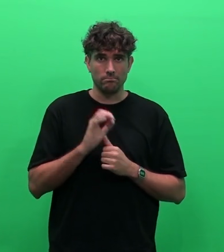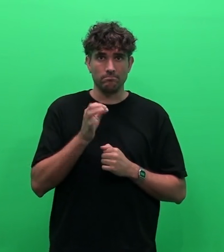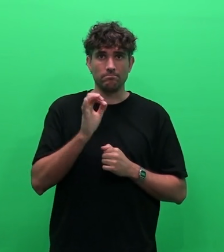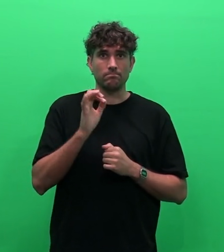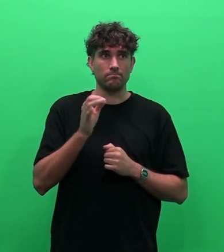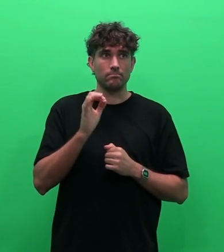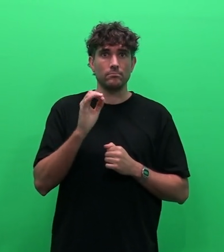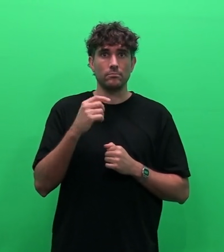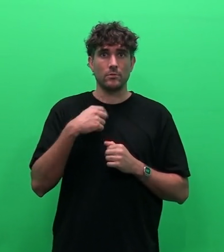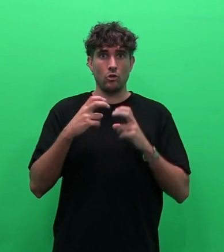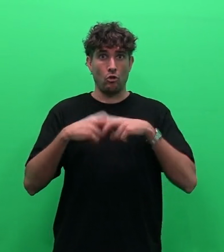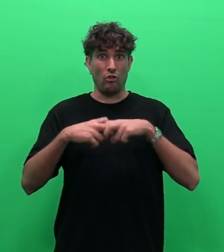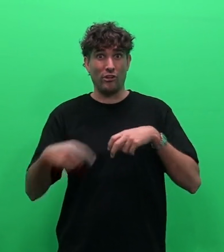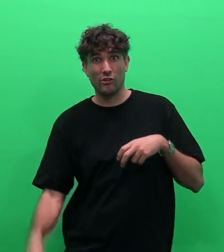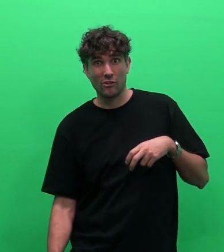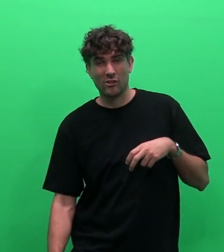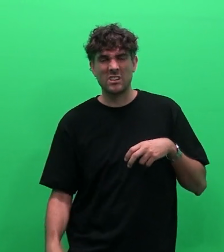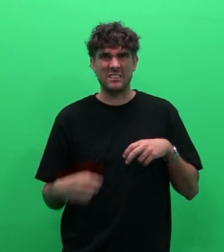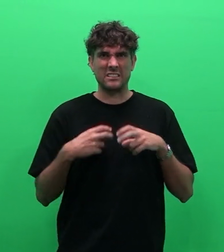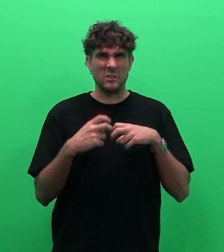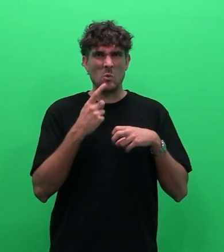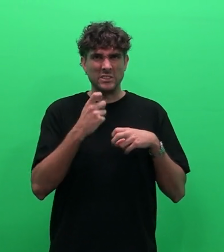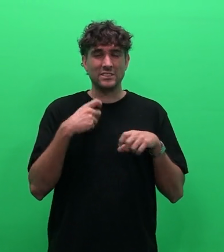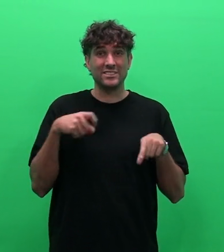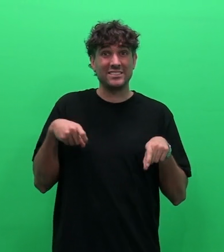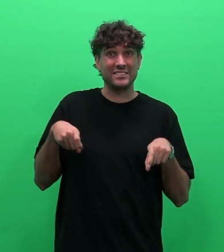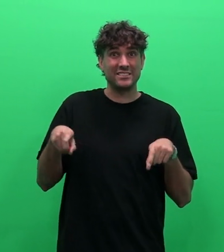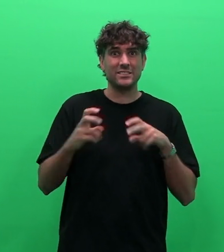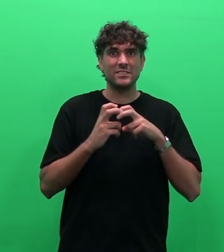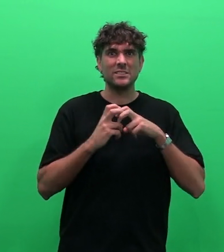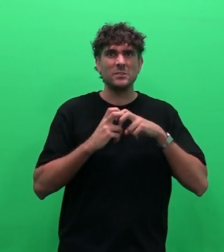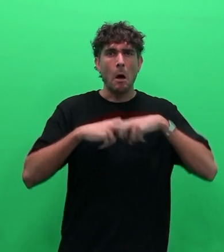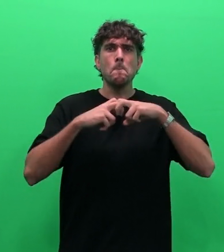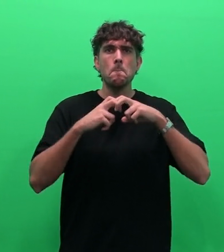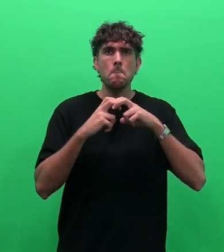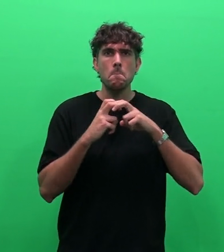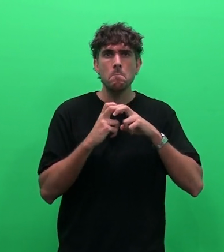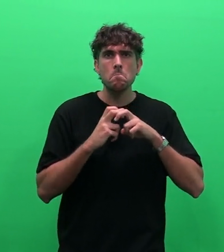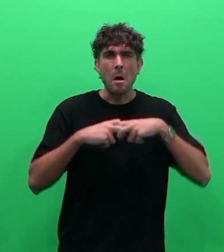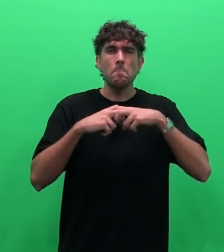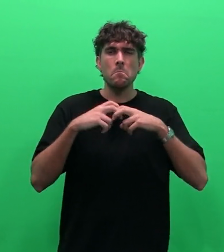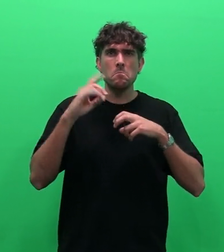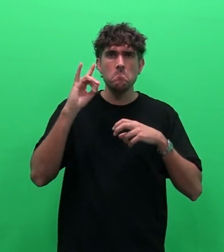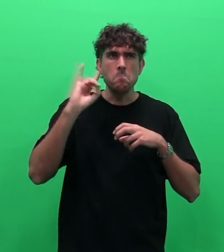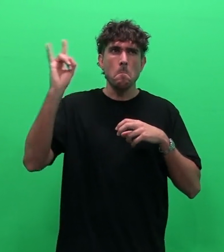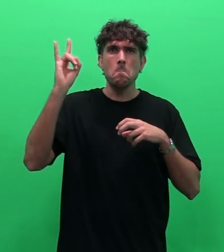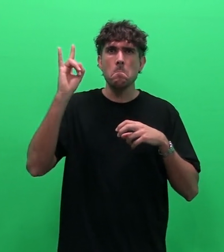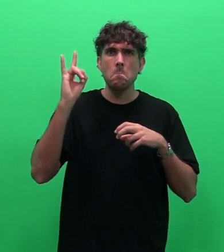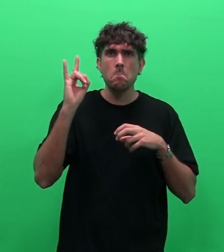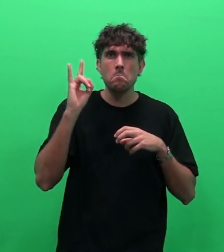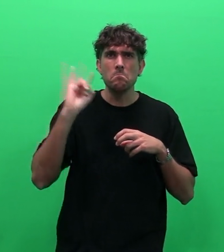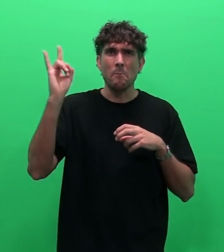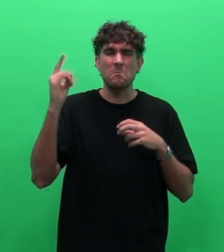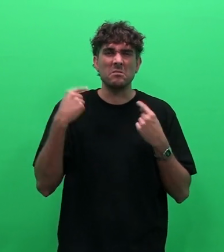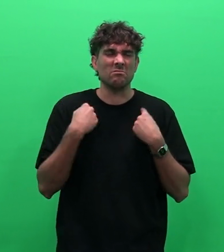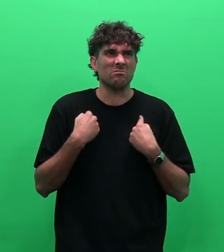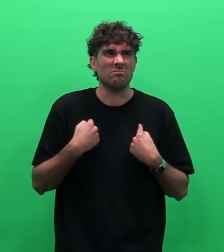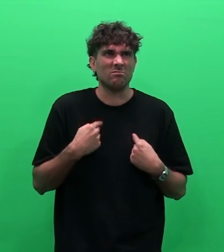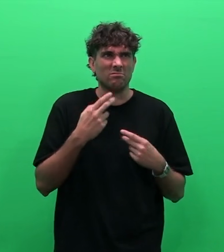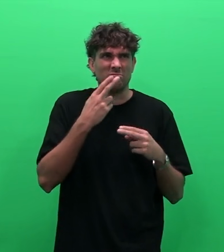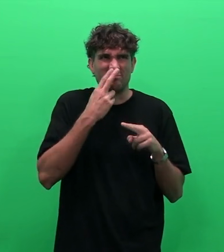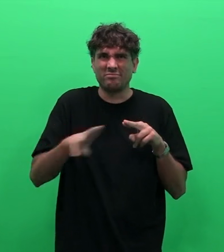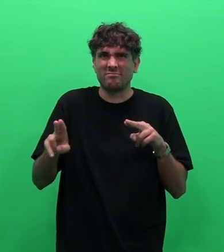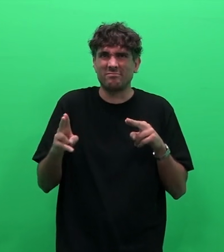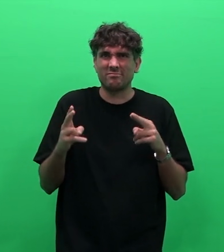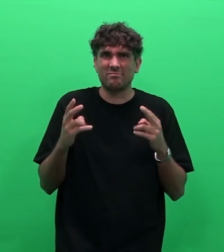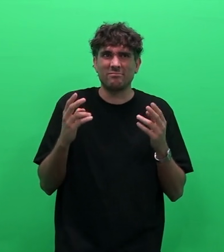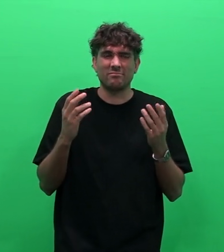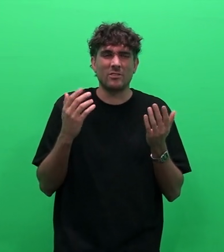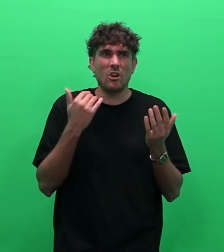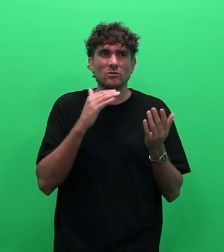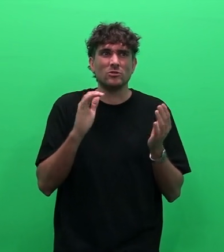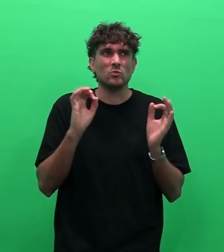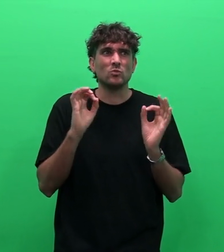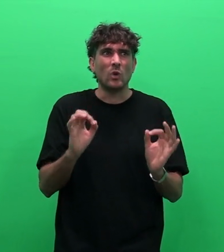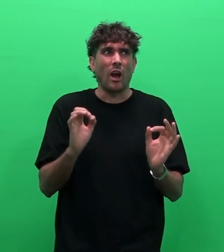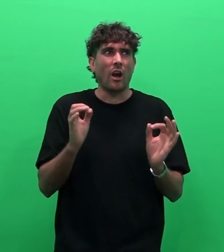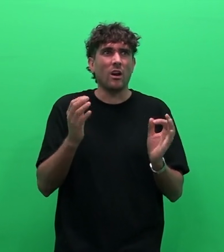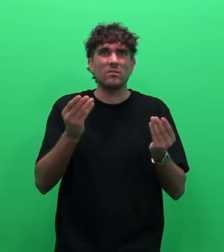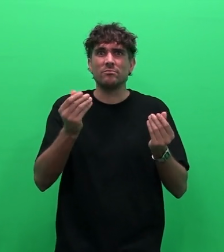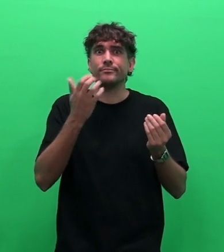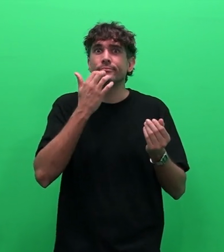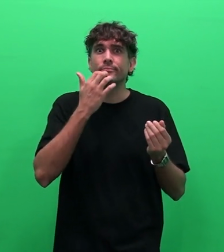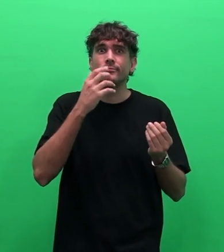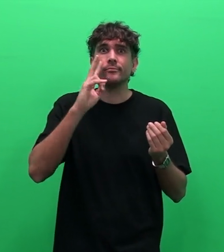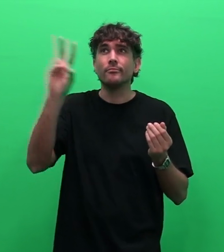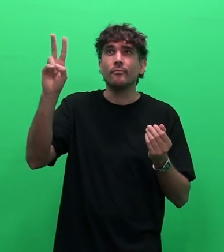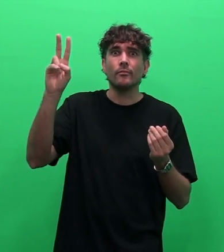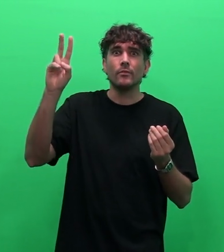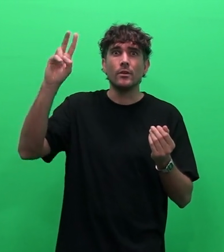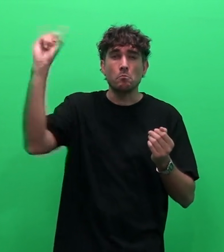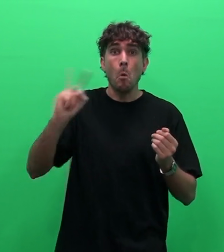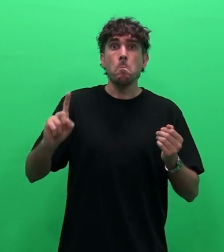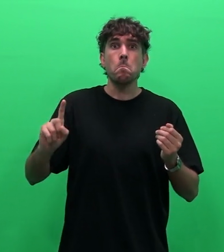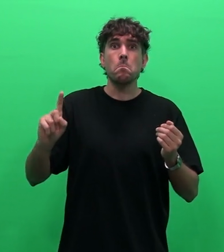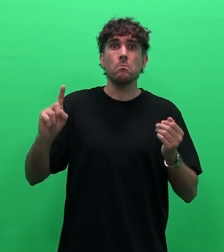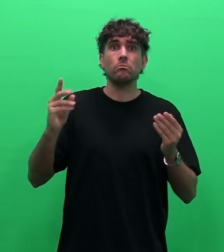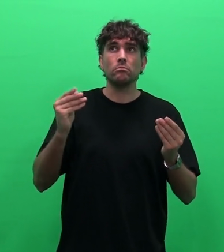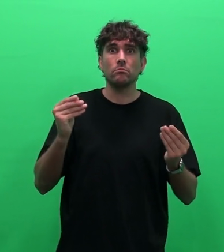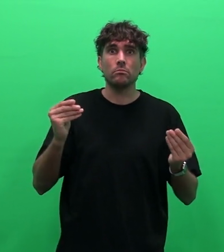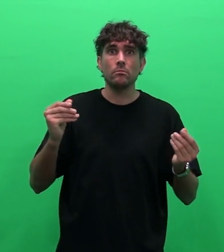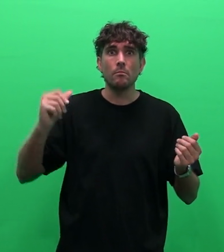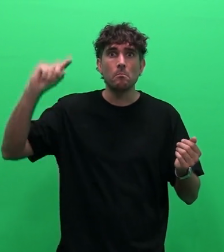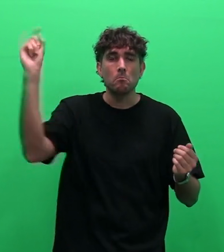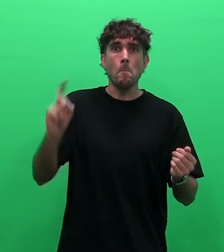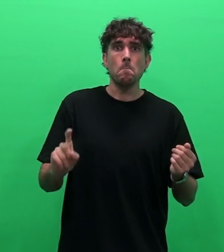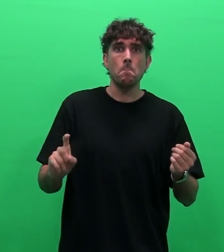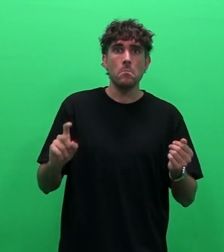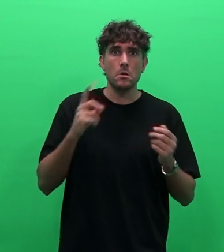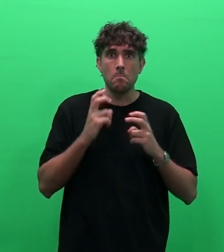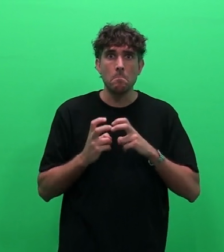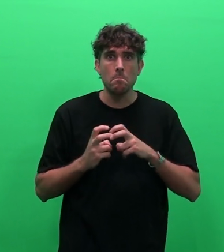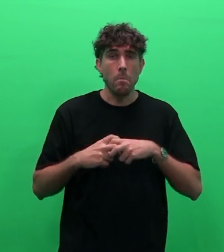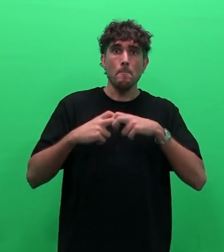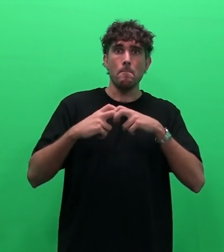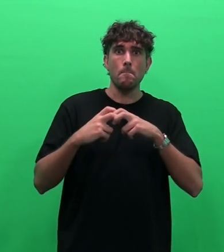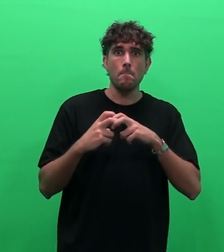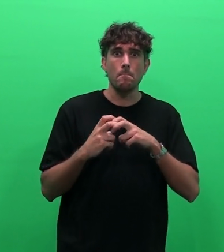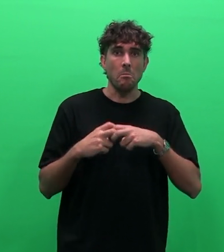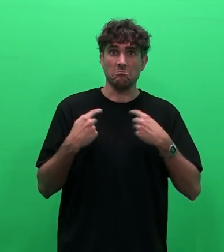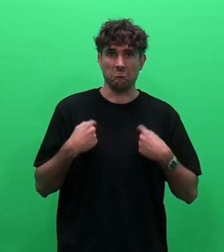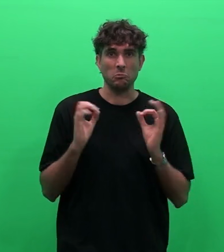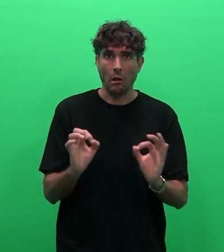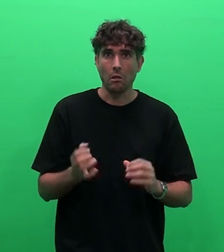Sí, em costa moure el genoll, quan moc la cama noto que el genoll dona cops, i sento un soroll, tinc una sensació estranya. No ho sé, és com quan veus un llamp, marxa i torna a aparèixer. És el mateix però amb els cops al genoll.